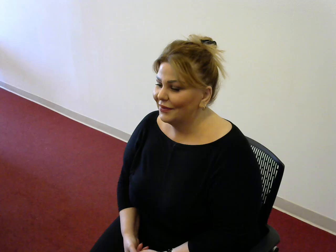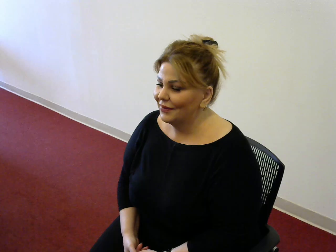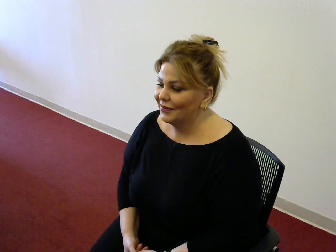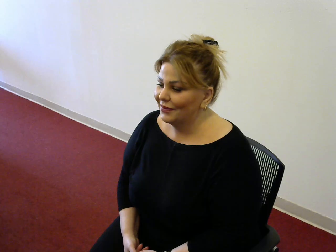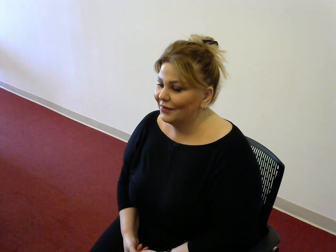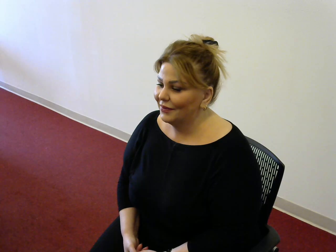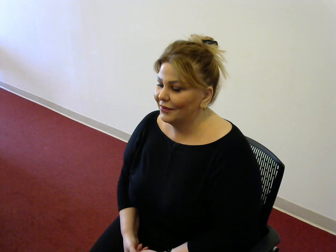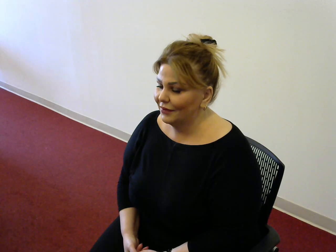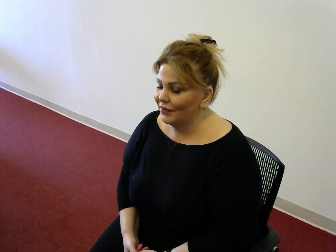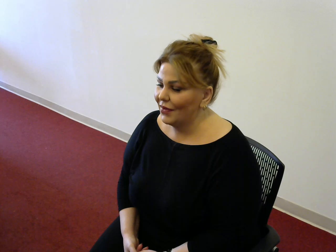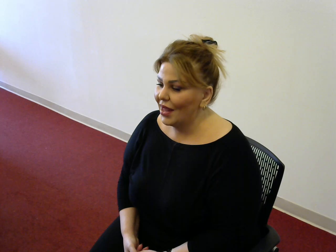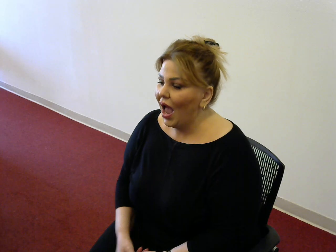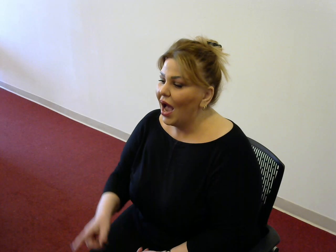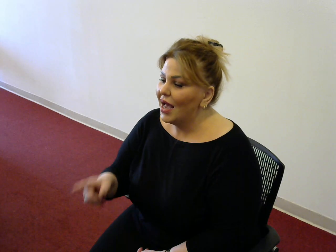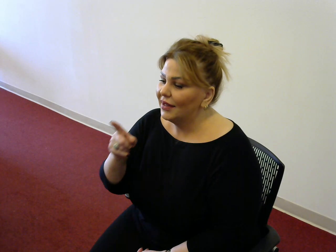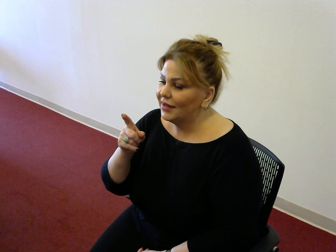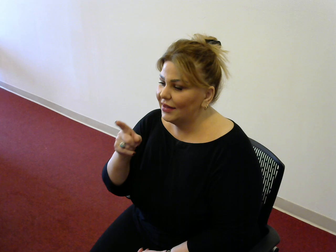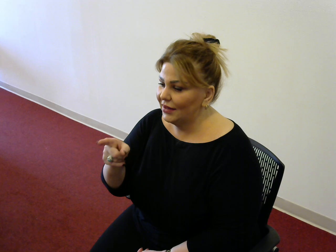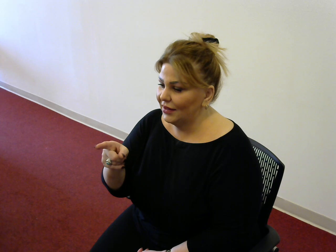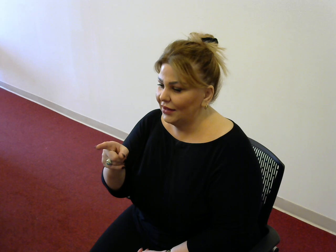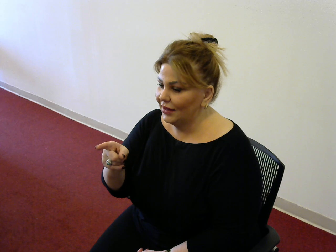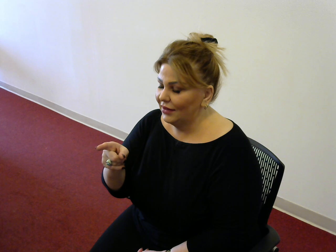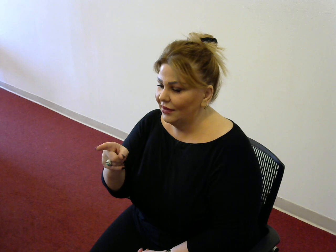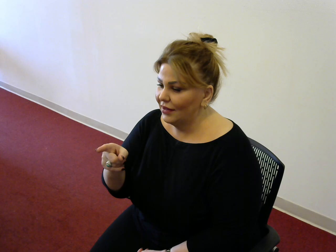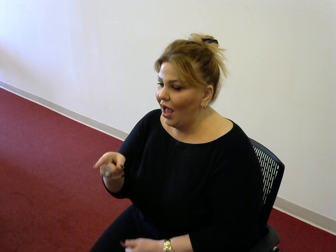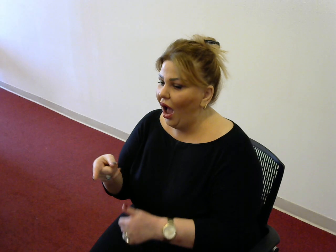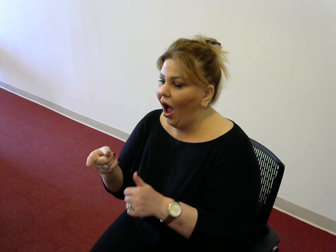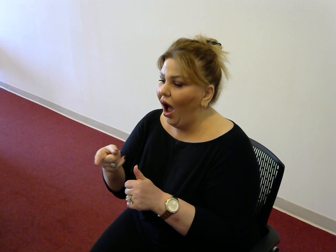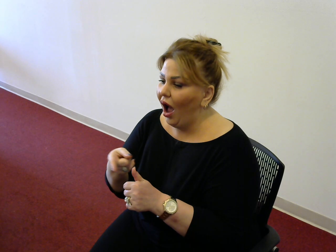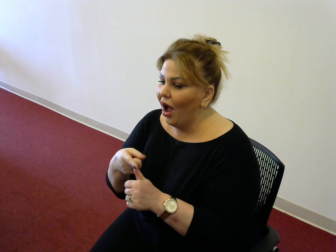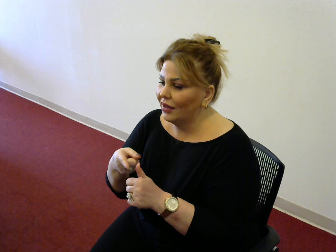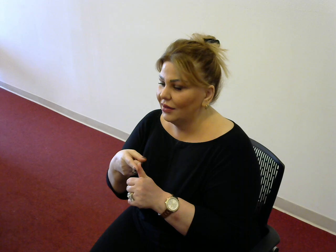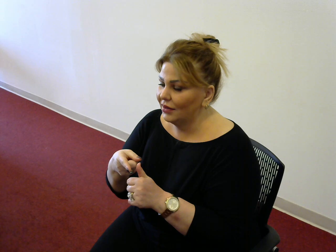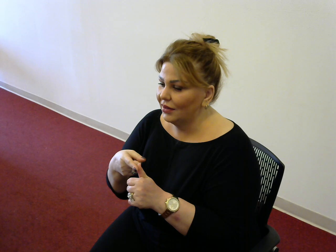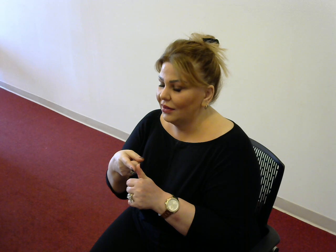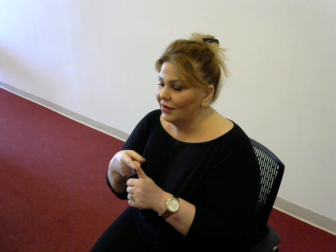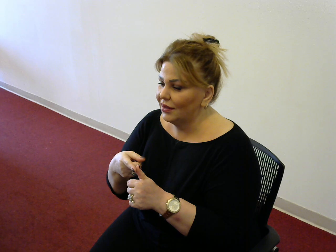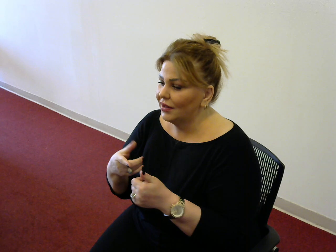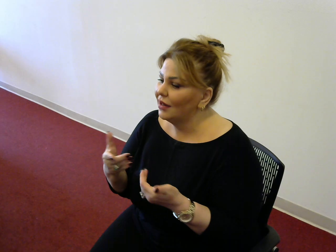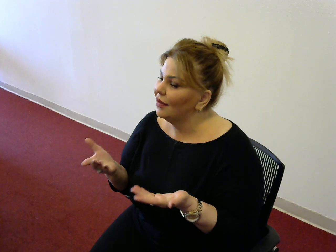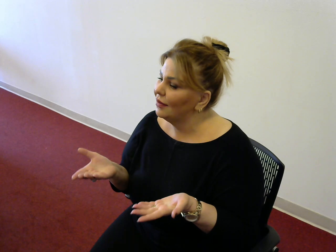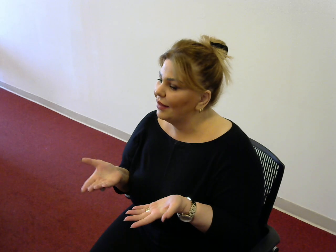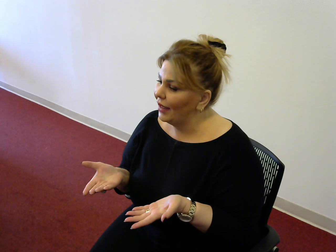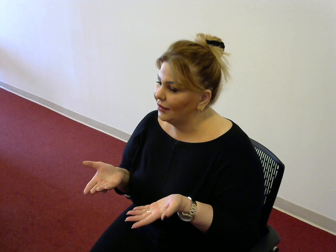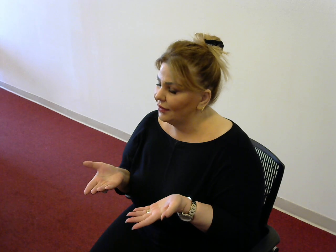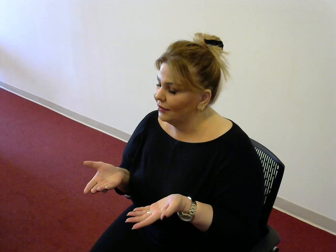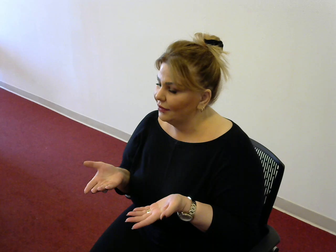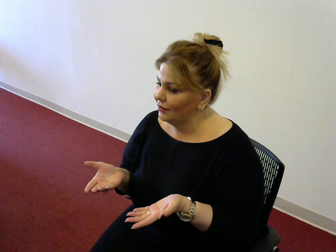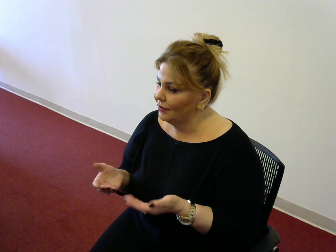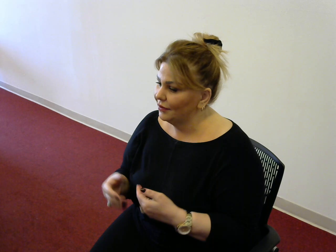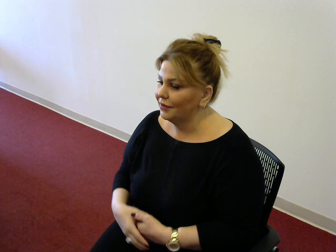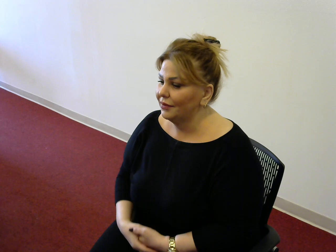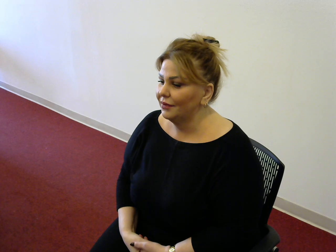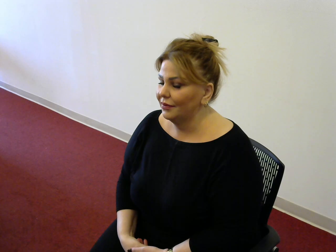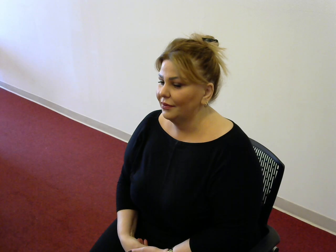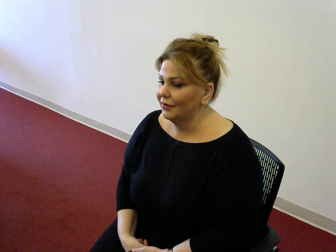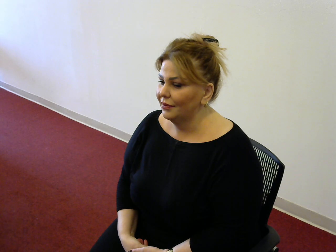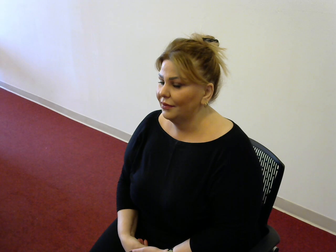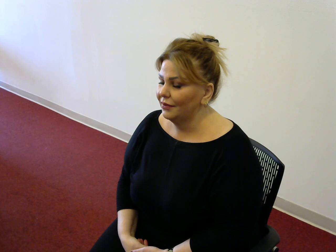Sizin adınız nədir?